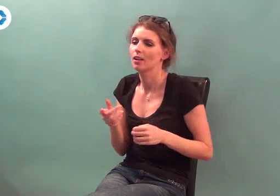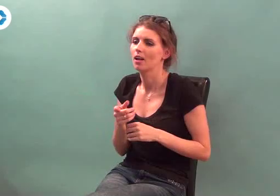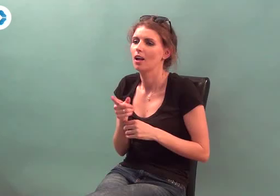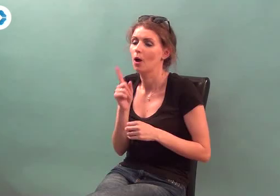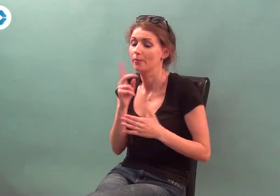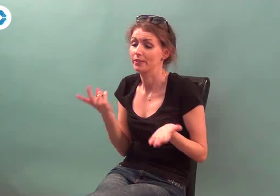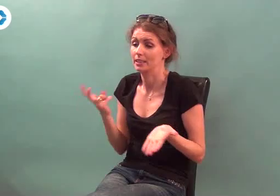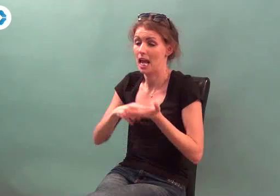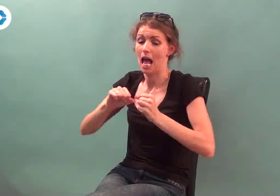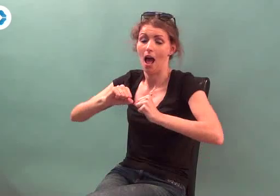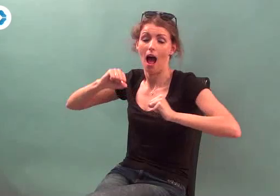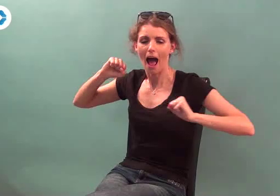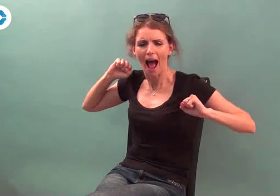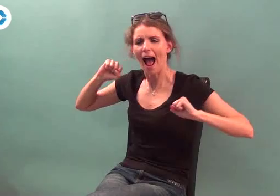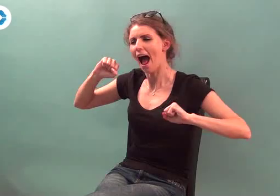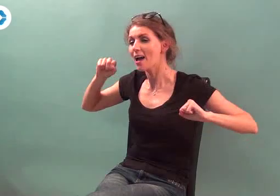Chłopak wstaje, rozciąga się.